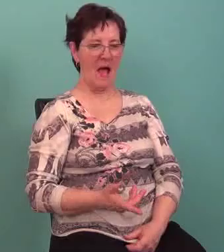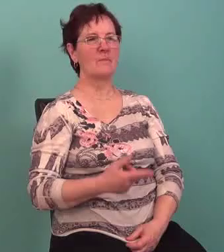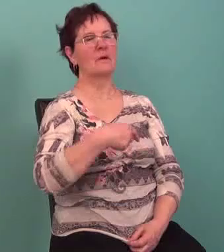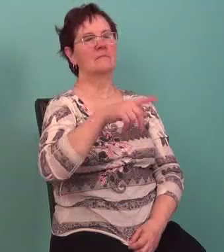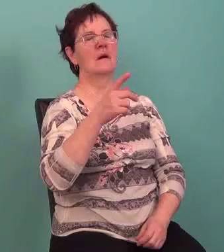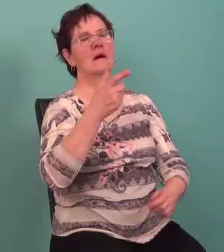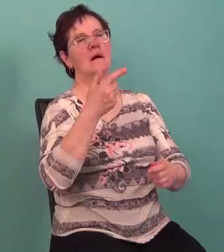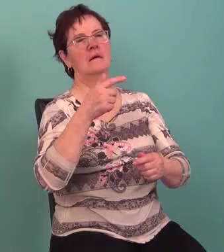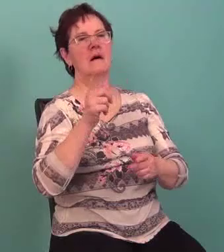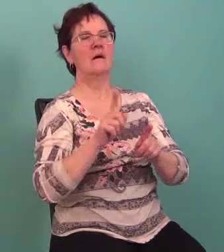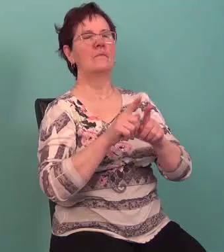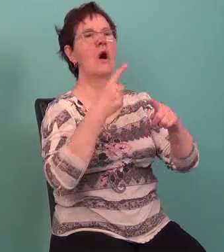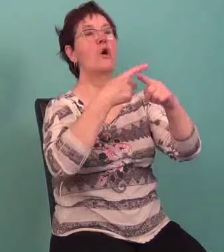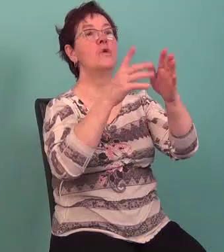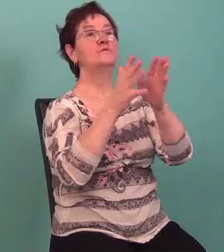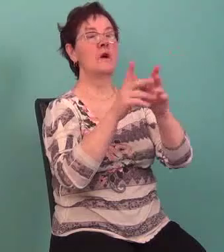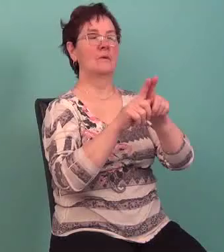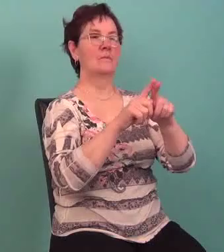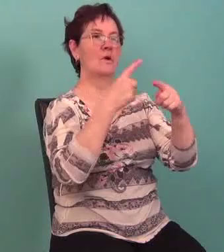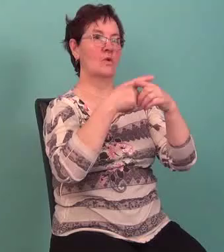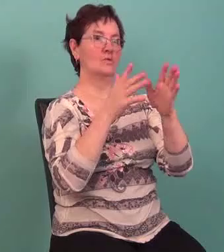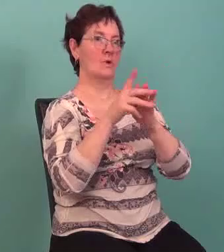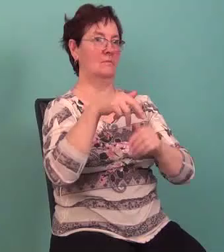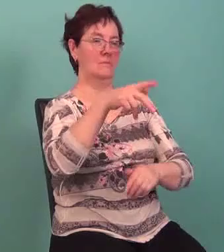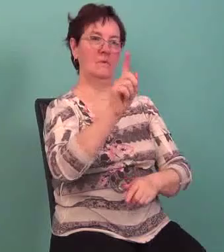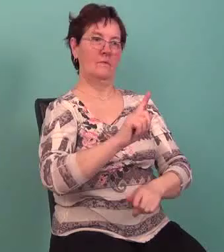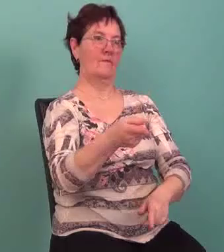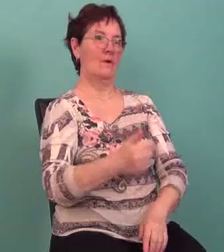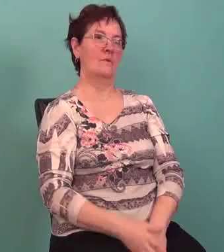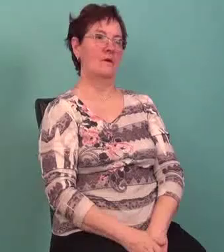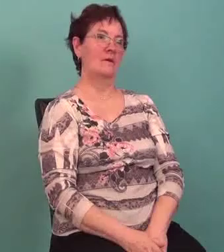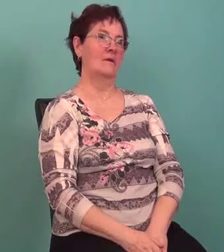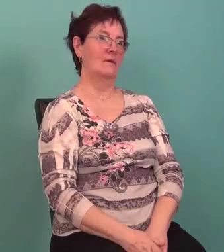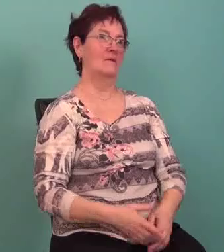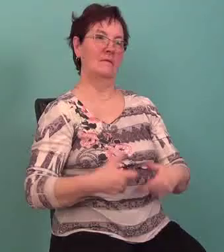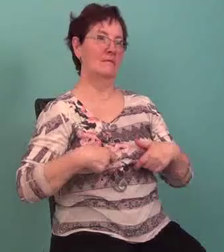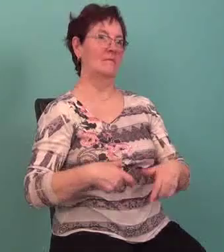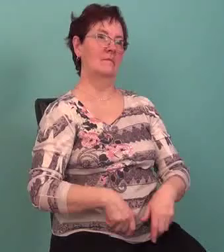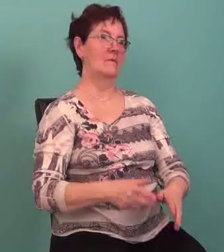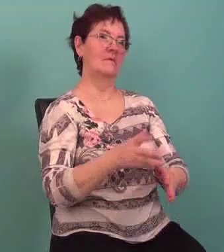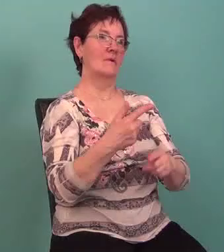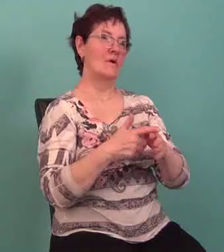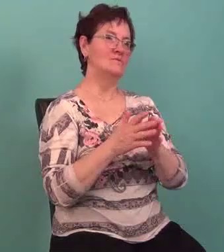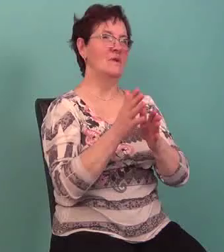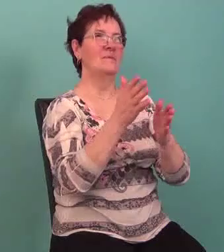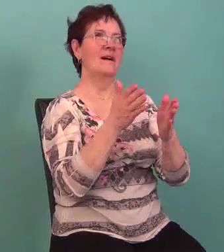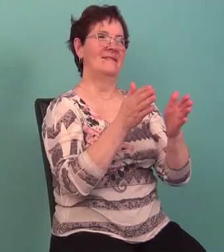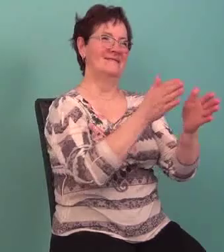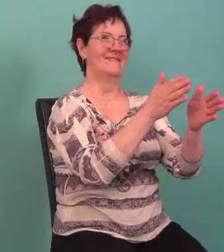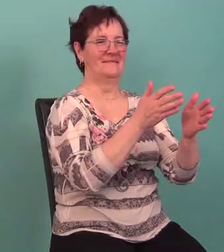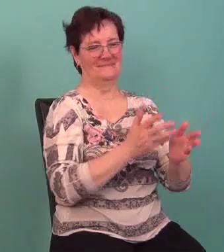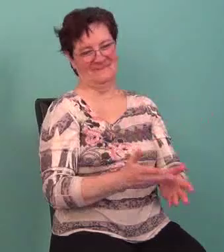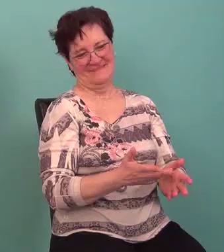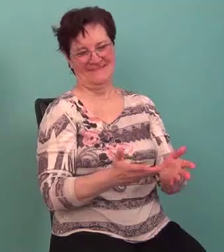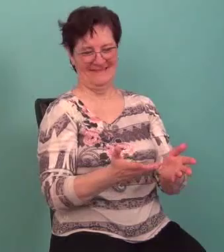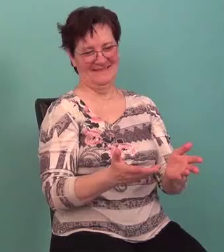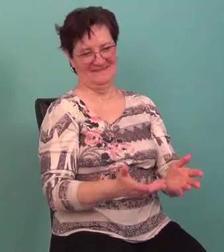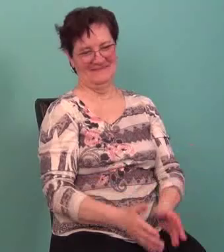Do kościoła nie wolno wchodzić w stroju kąpielowym.